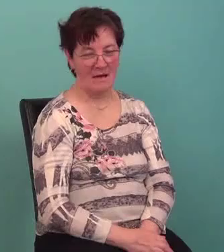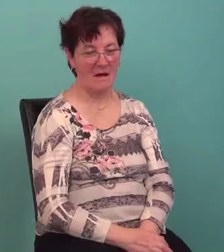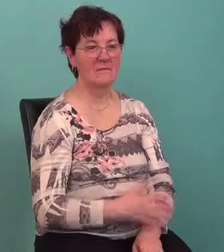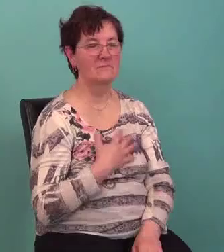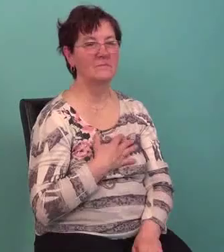Działka.